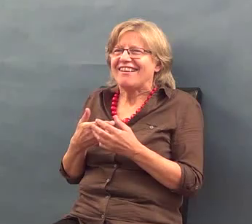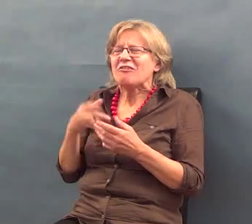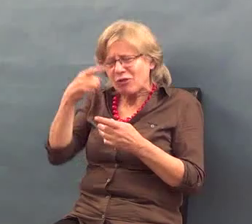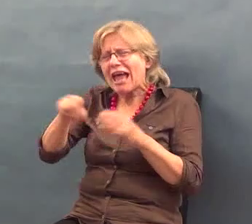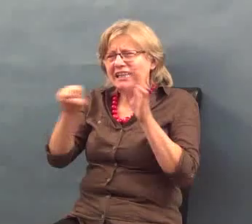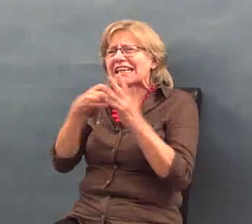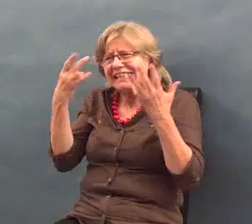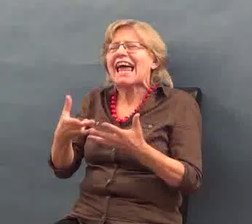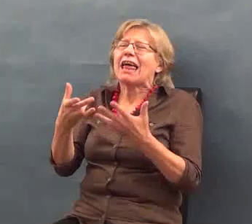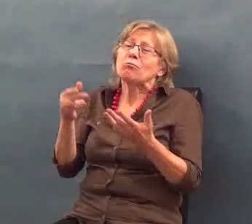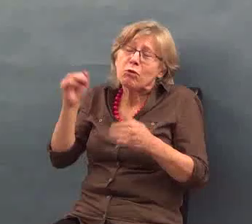Może chciał do środka.